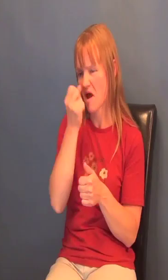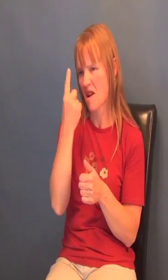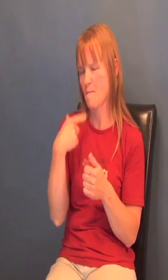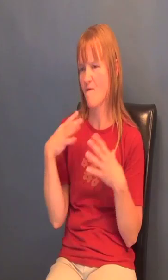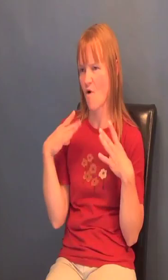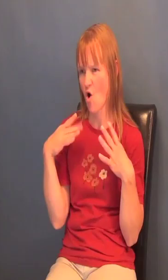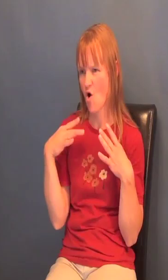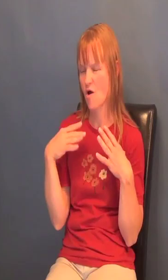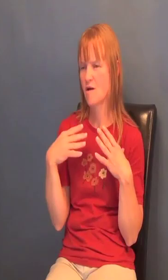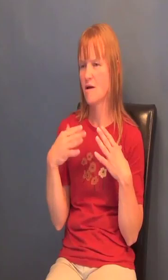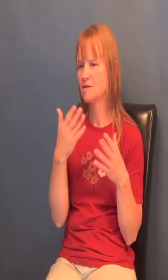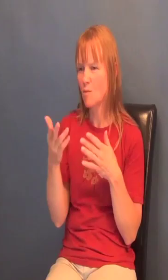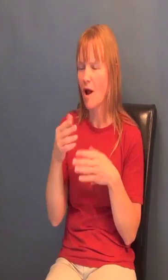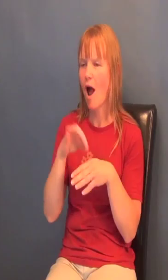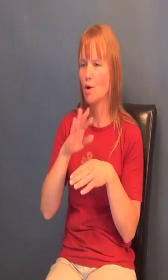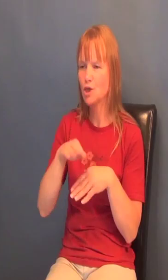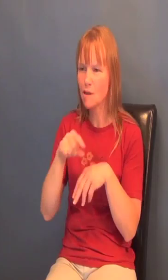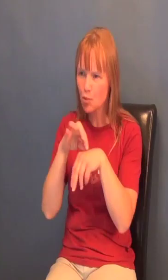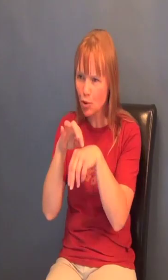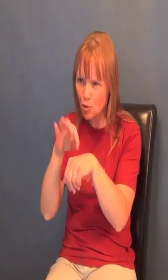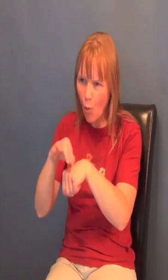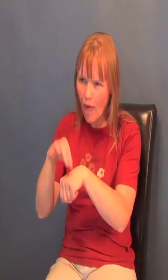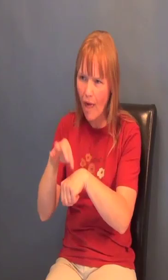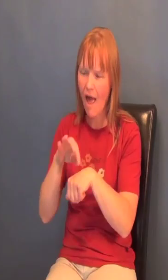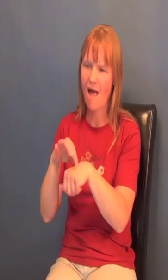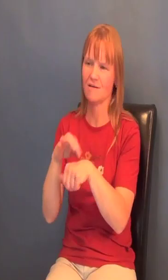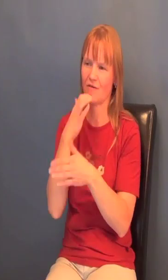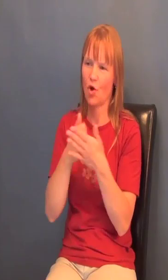Rano mam wolne. Korzystam z okazji i idę z dziećmi do lekarza.